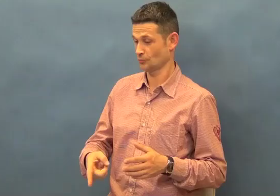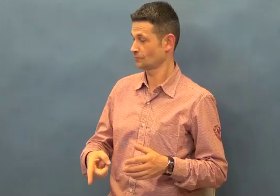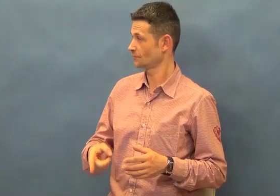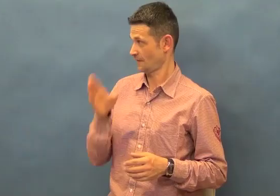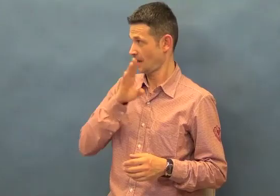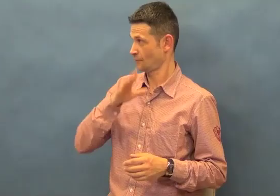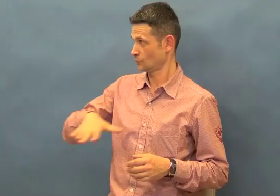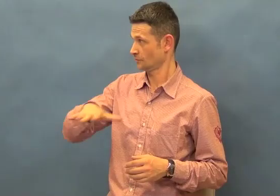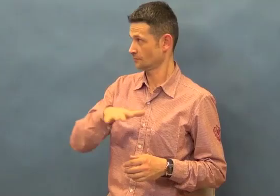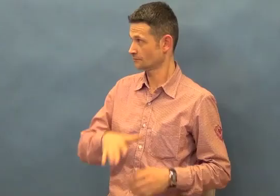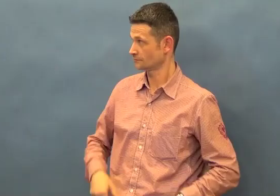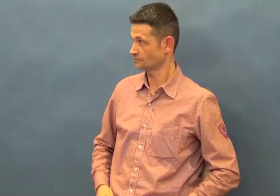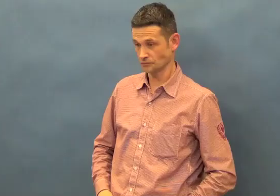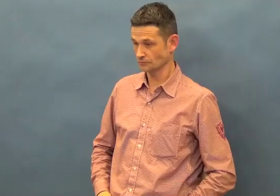To jest na dworze?